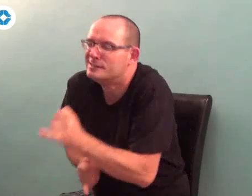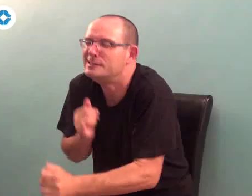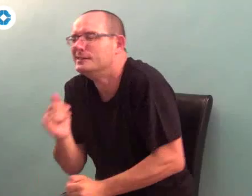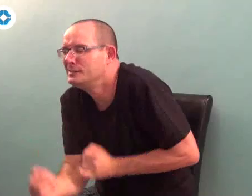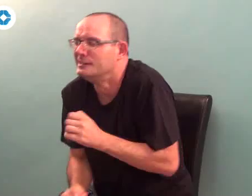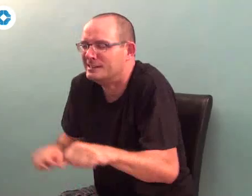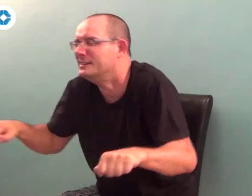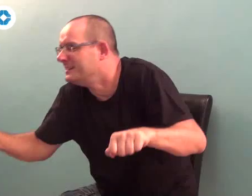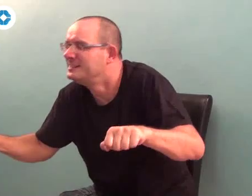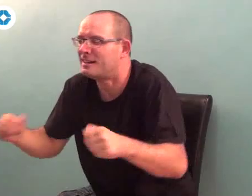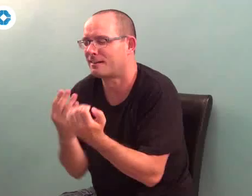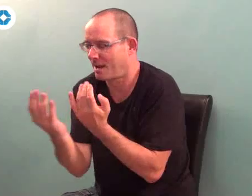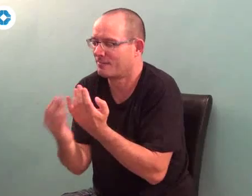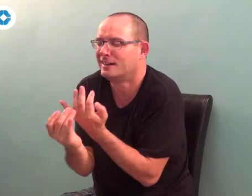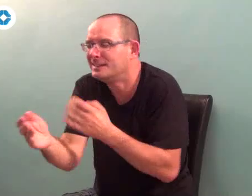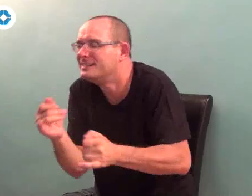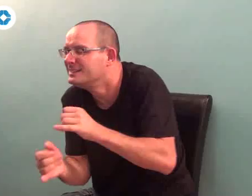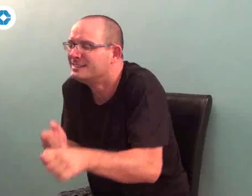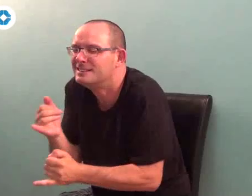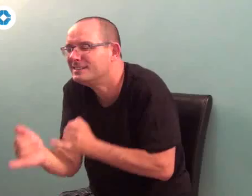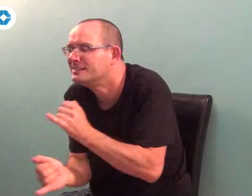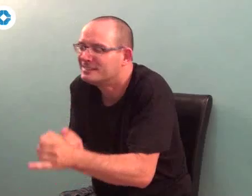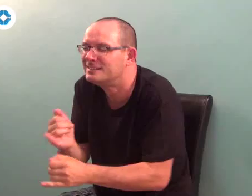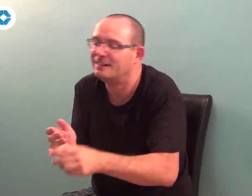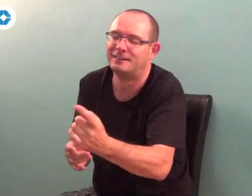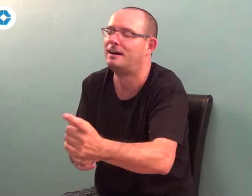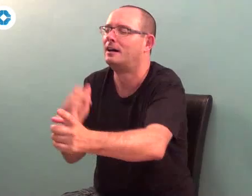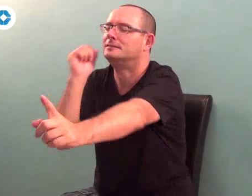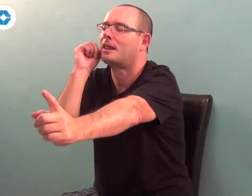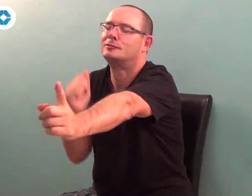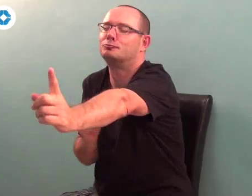Jedzie przez trawę, gdy nagle z naprzeciwka pojawia się dziewczyna, też na rowerze.